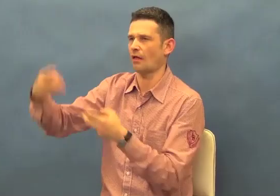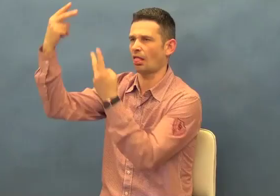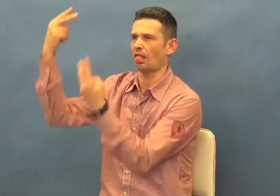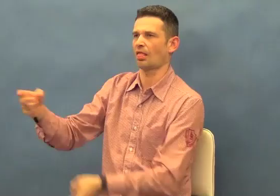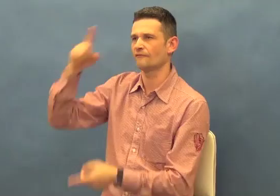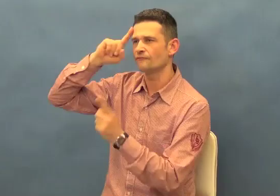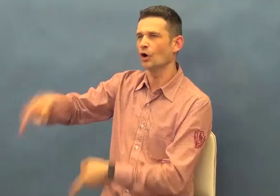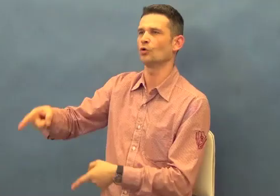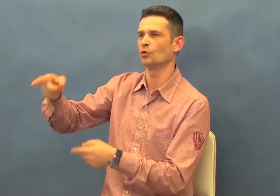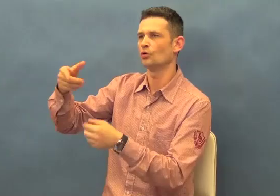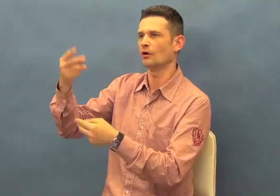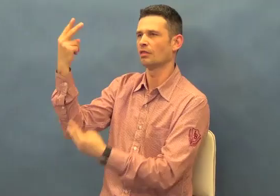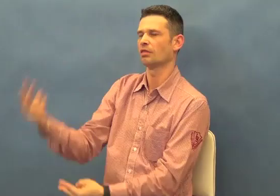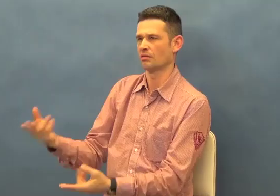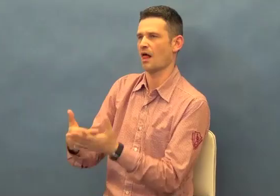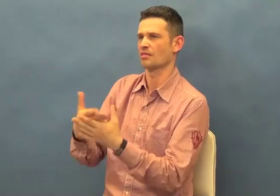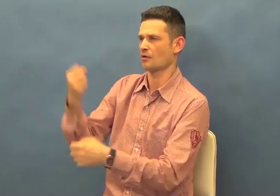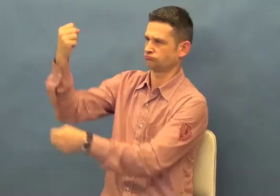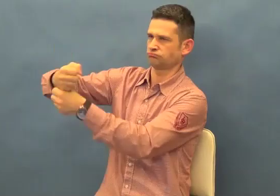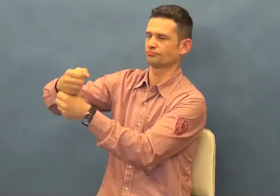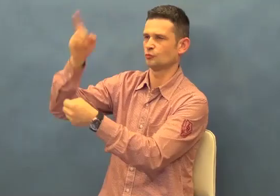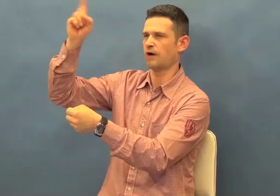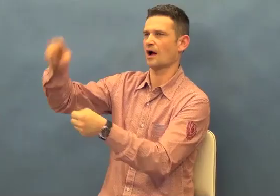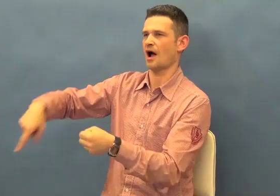Ten dół jest zostawiony z jakiegoś powodu, dlatego tam stoi znak "Uwaga!".